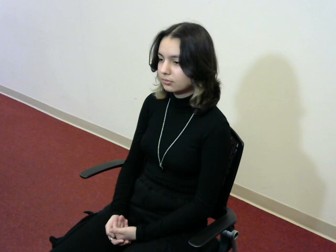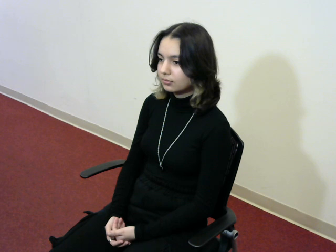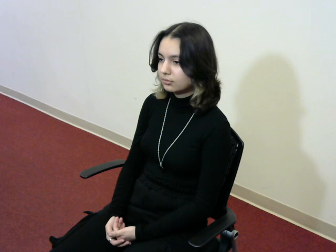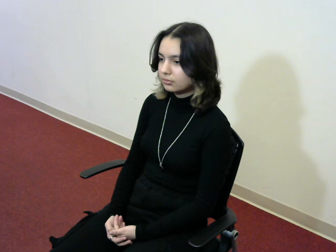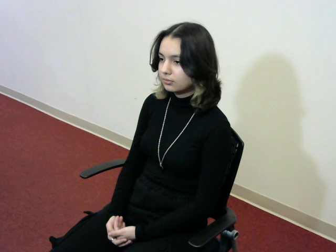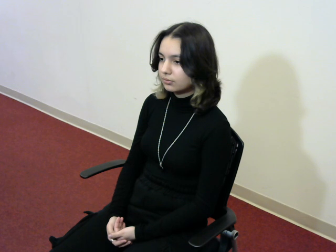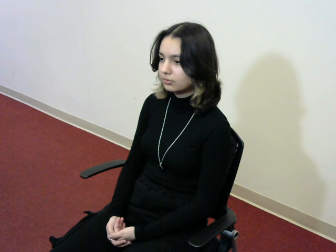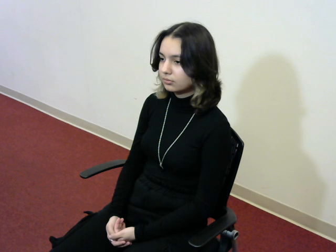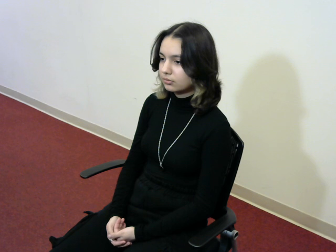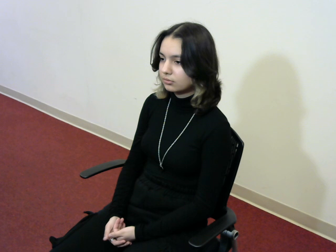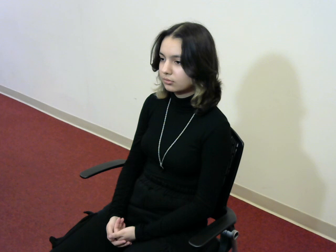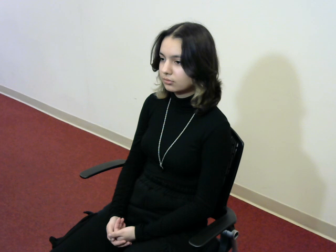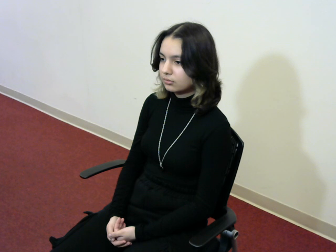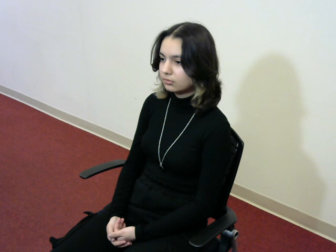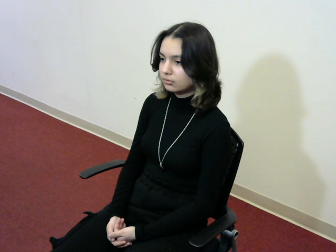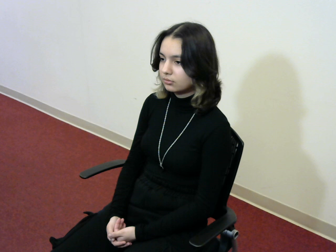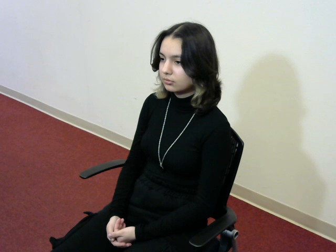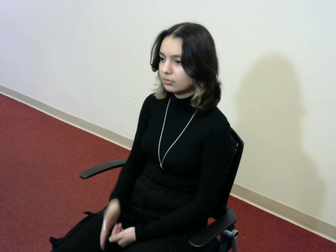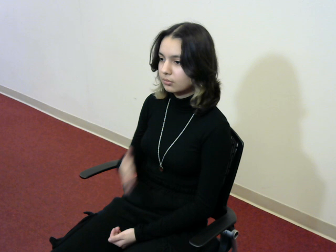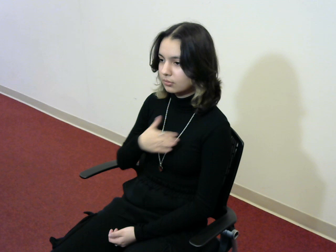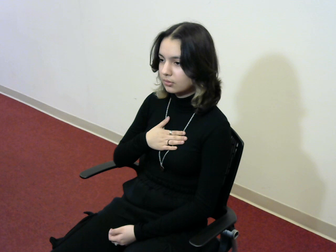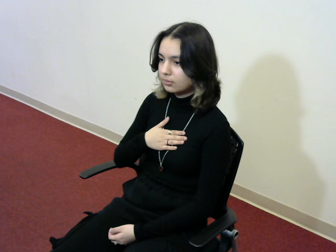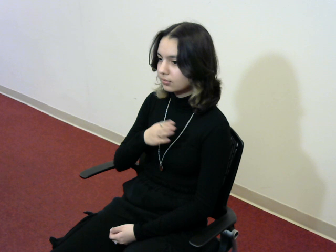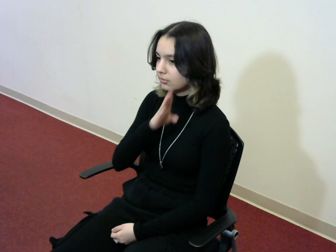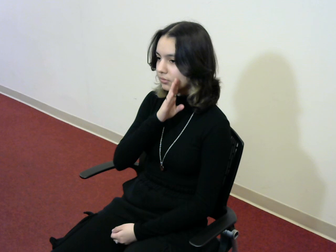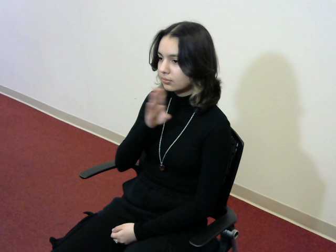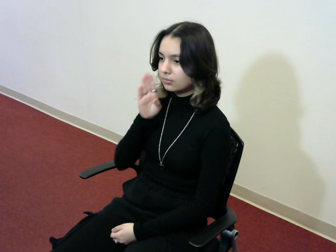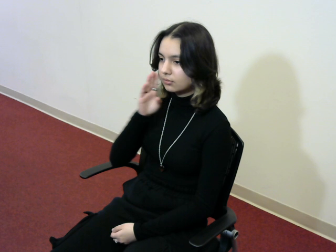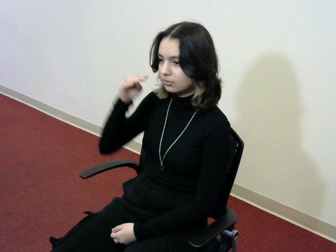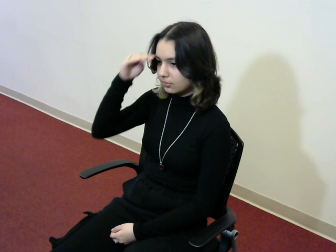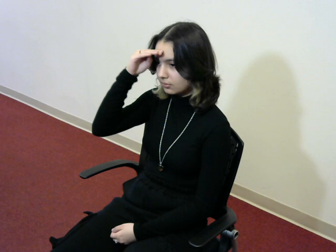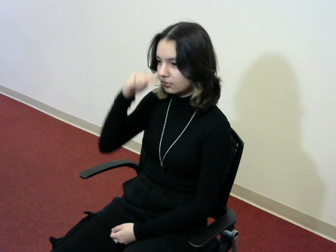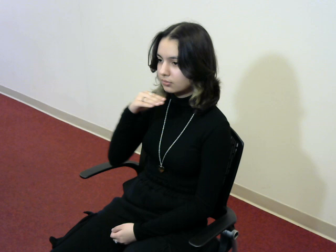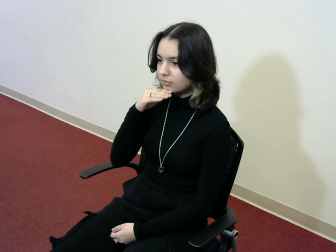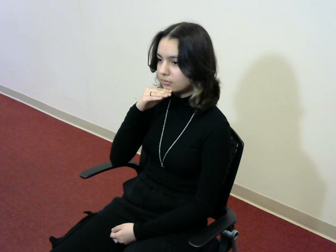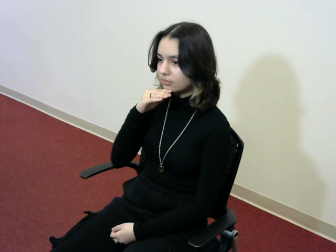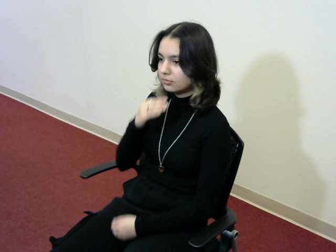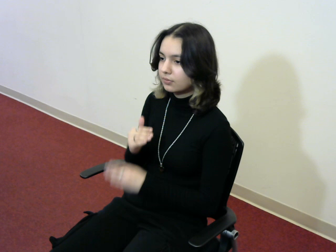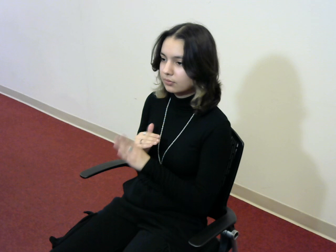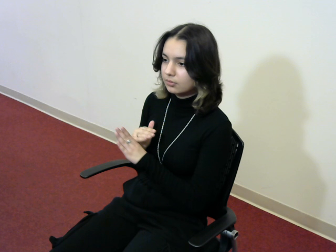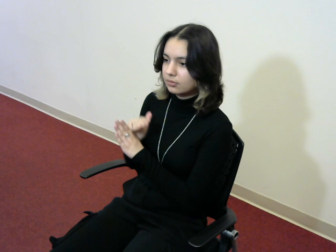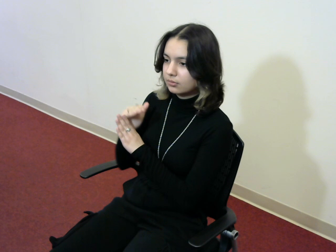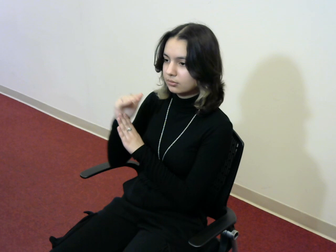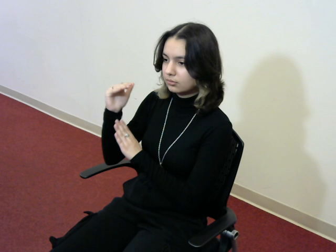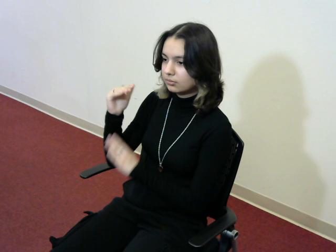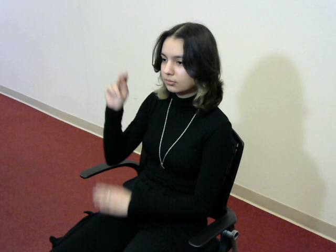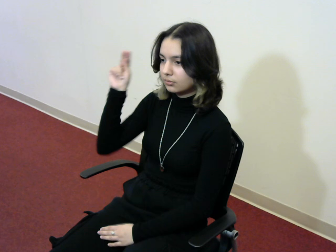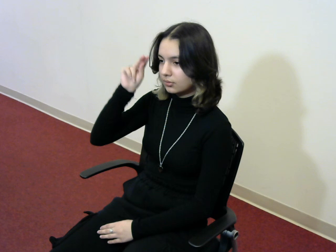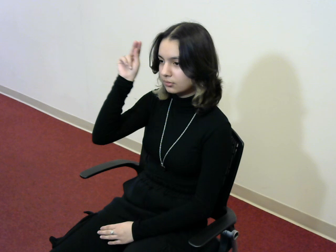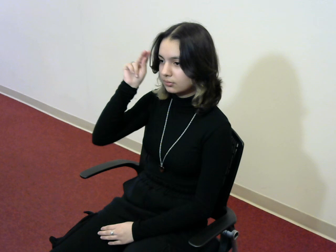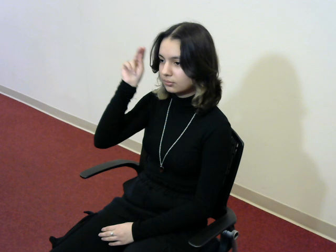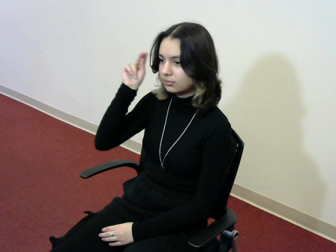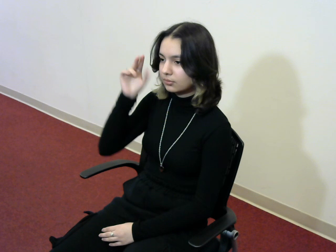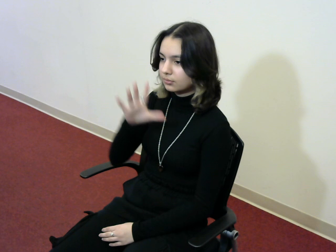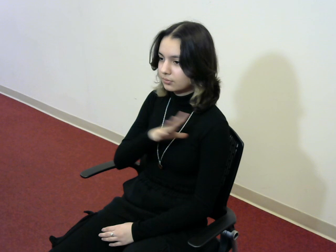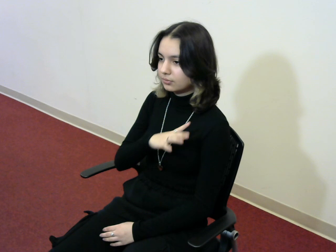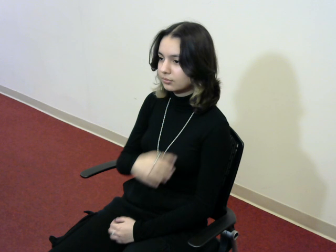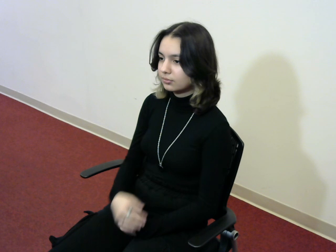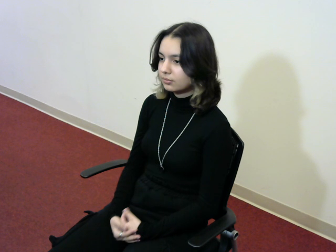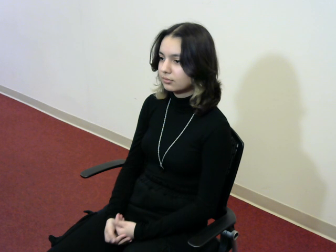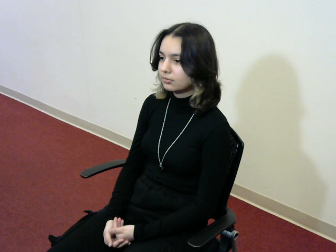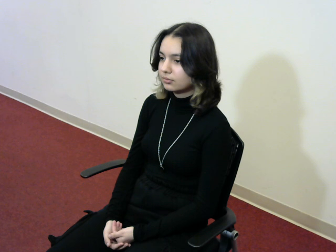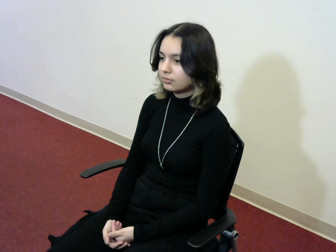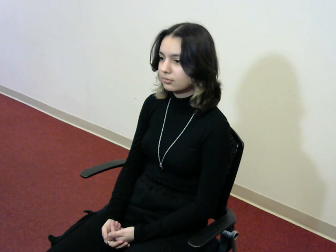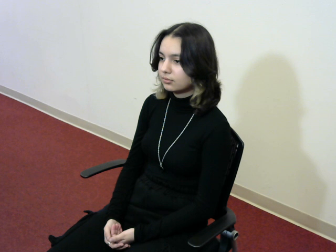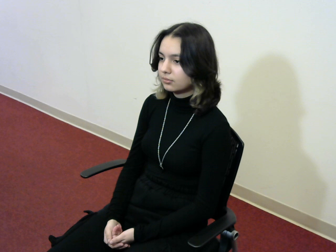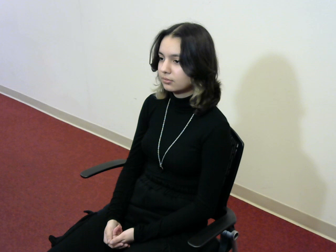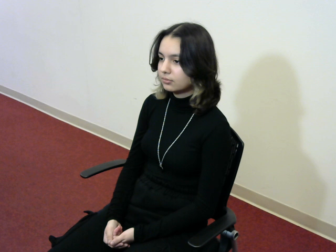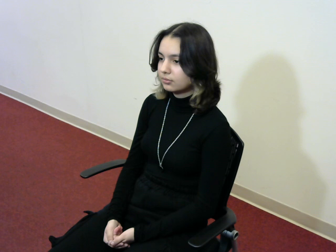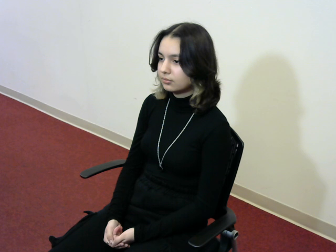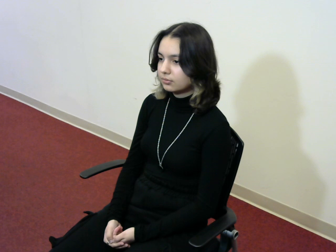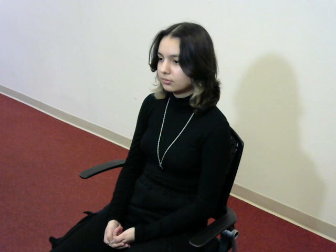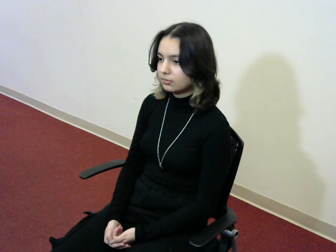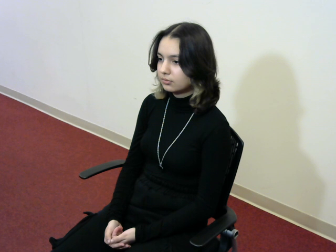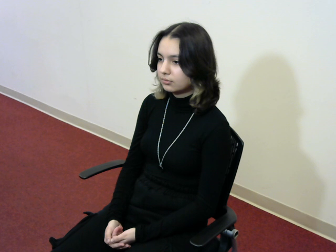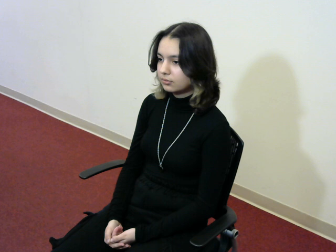Mənim valideynlərim ali təhsillidir